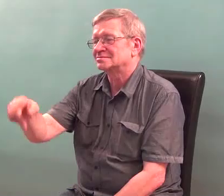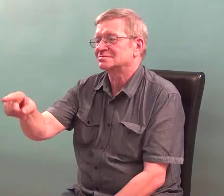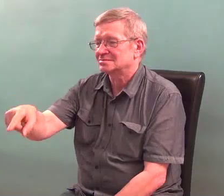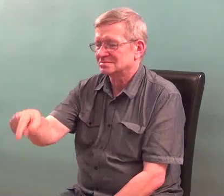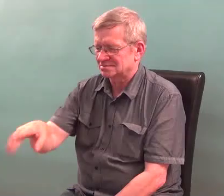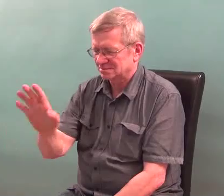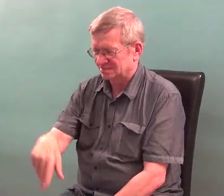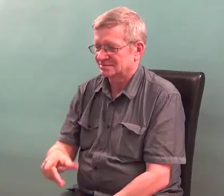Ty możesz migać.